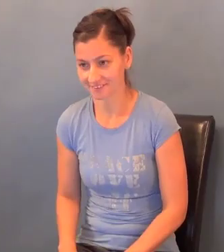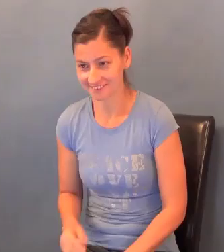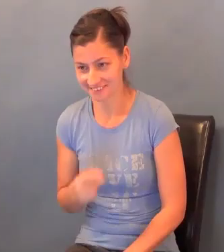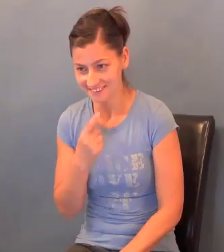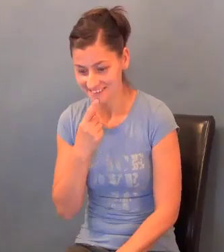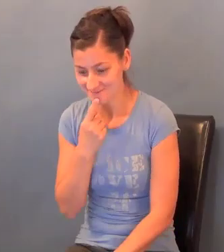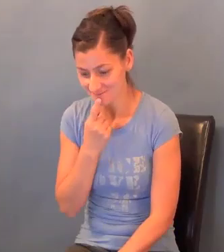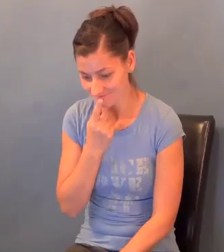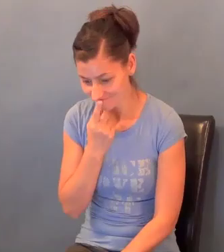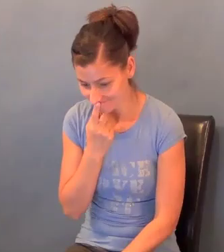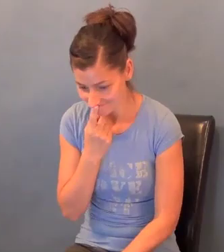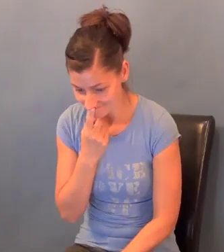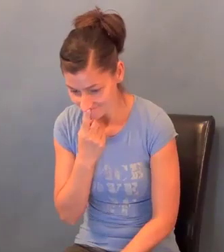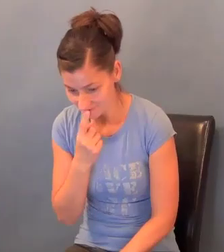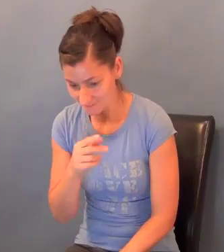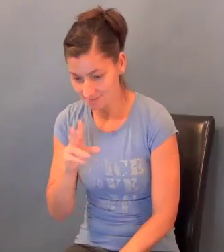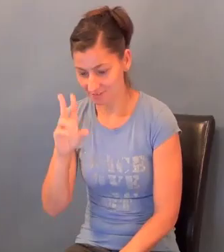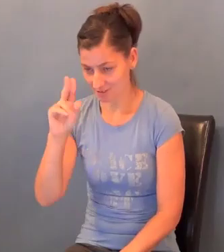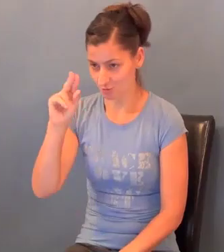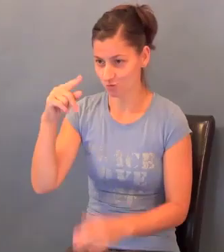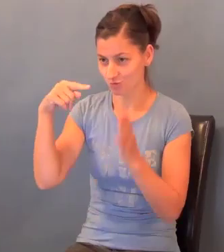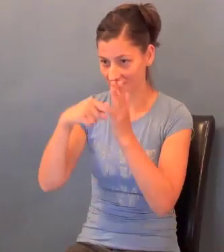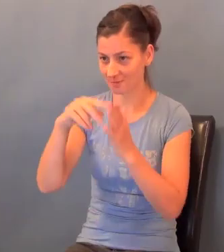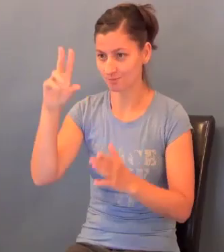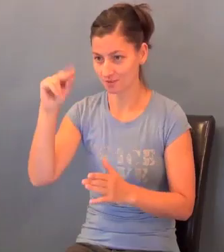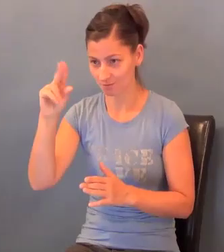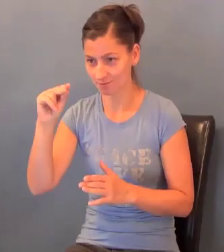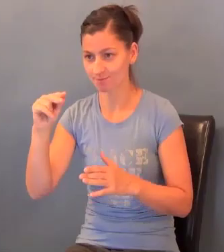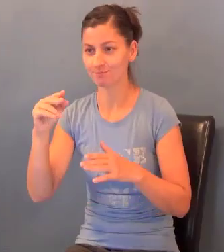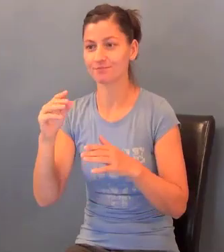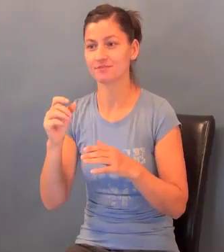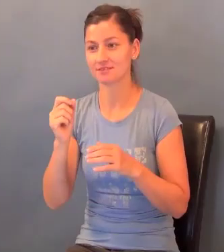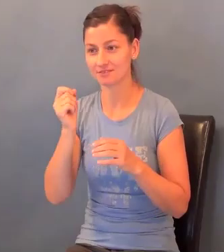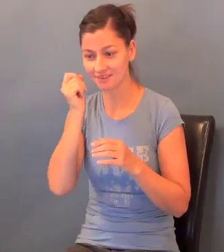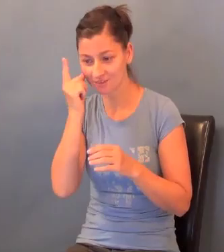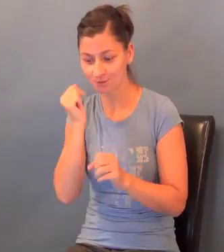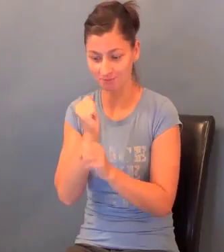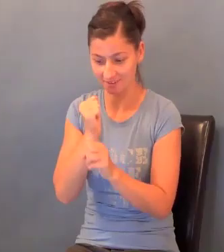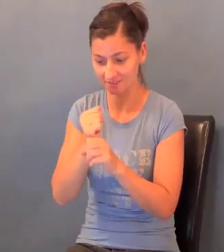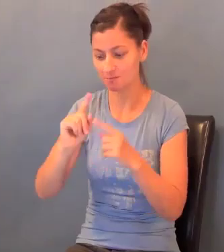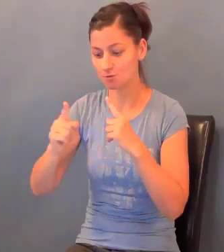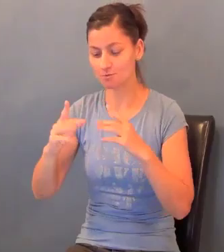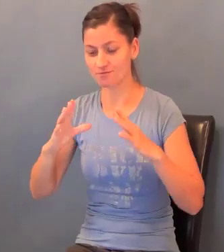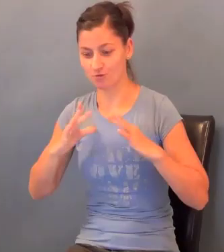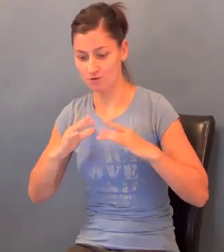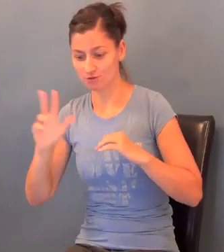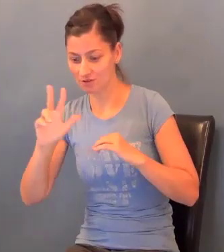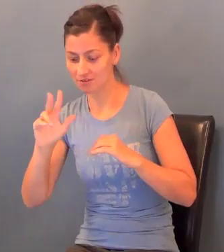Myślę, hmm... w poniedziałek rano pracuję, a po pracy mam wolne o godzinie trzeciej.